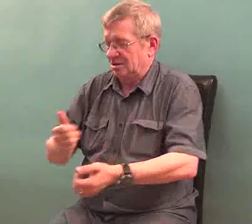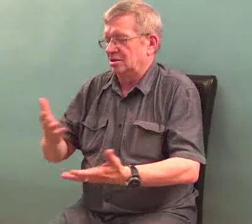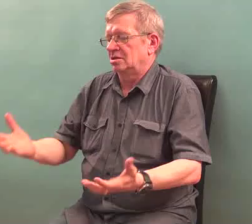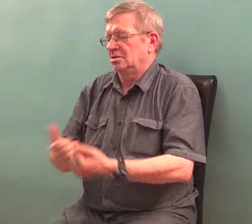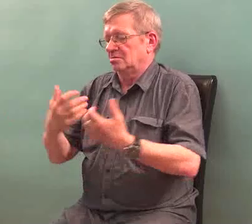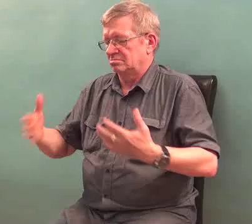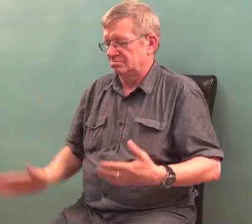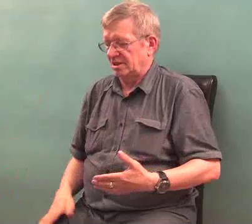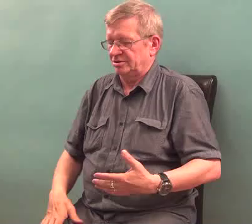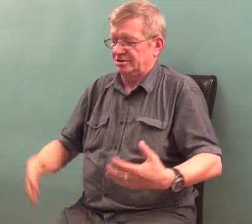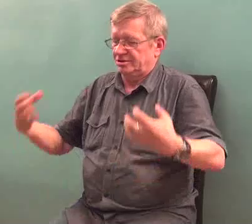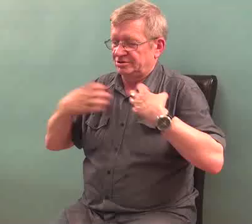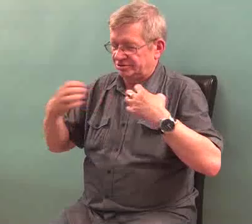Pies żyje.